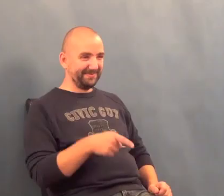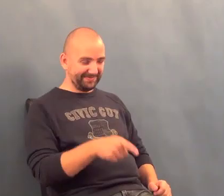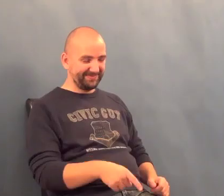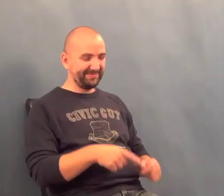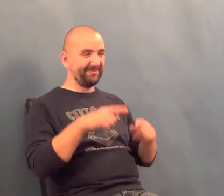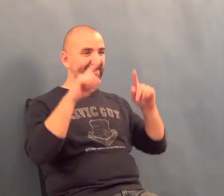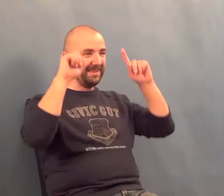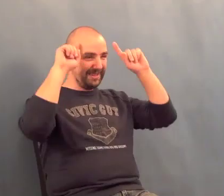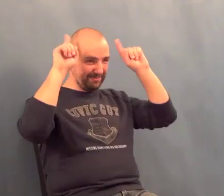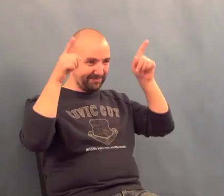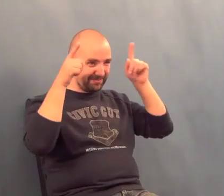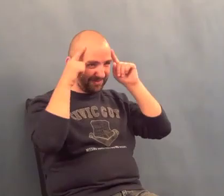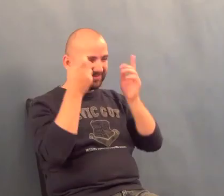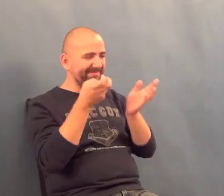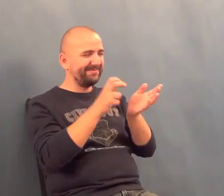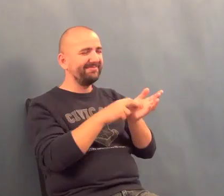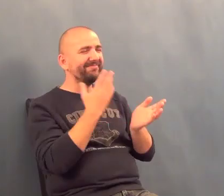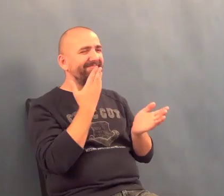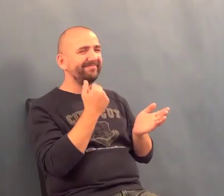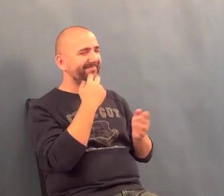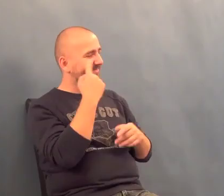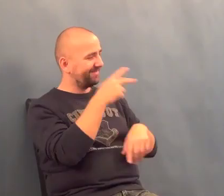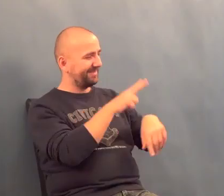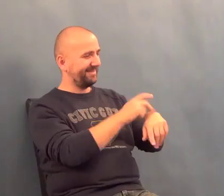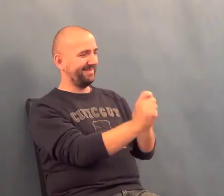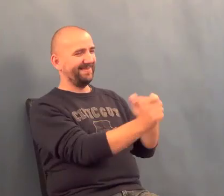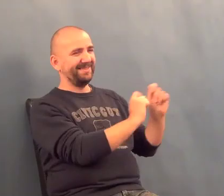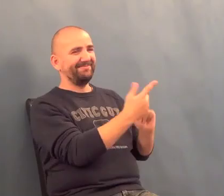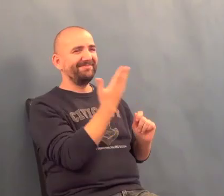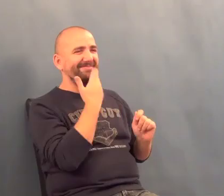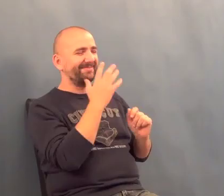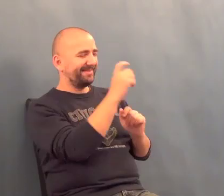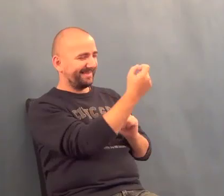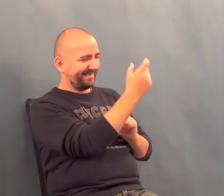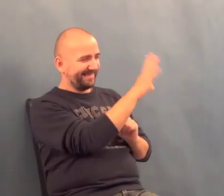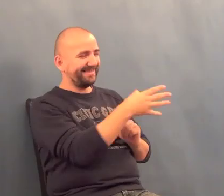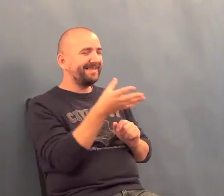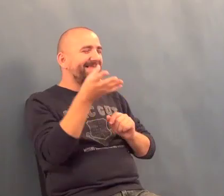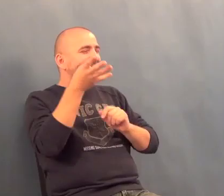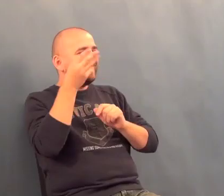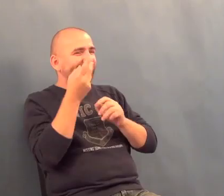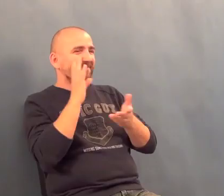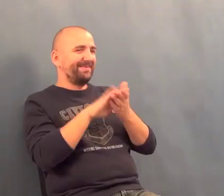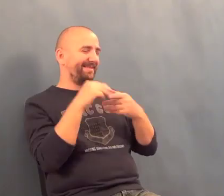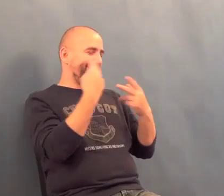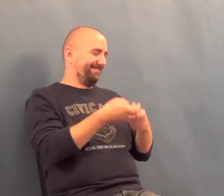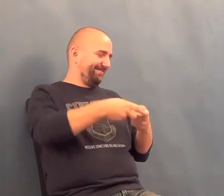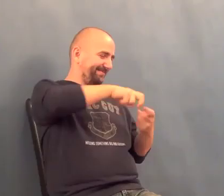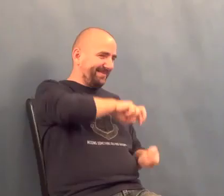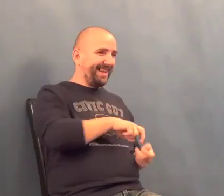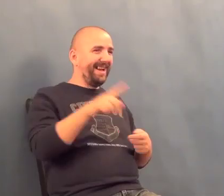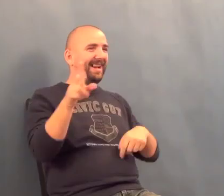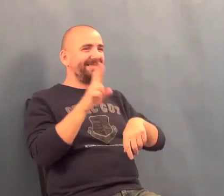Tam - Myszce Miki nie chce się wstać, widzi, że zegar dzwoni, ale jej się nie chce, jeszcze chwila, odwraca się na drugi bok i wraca do spania.